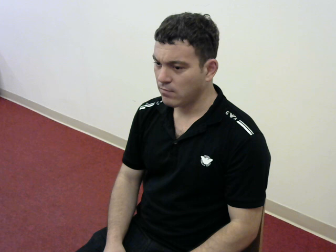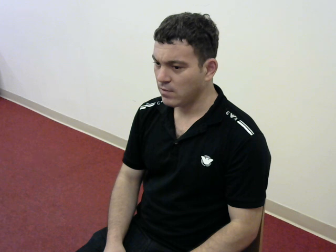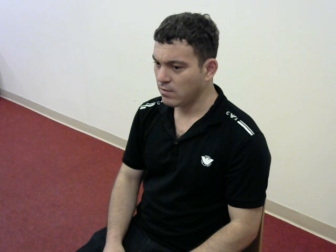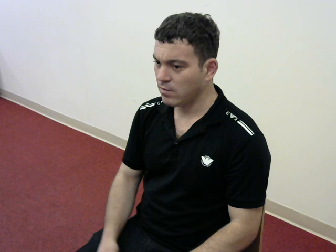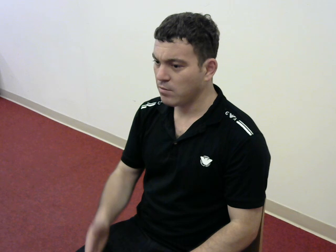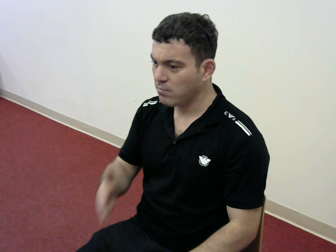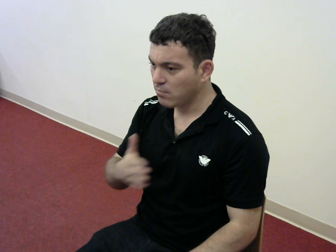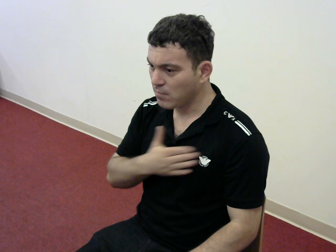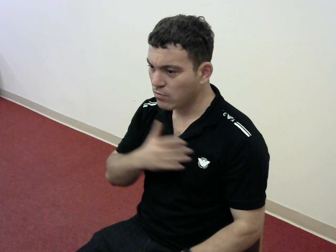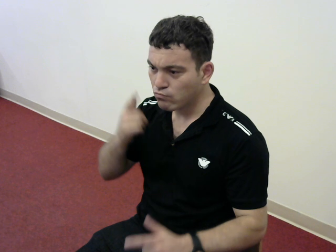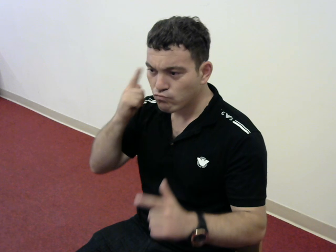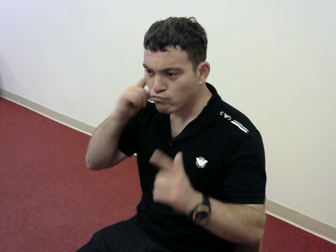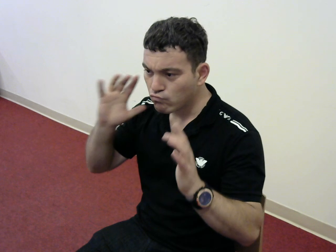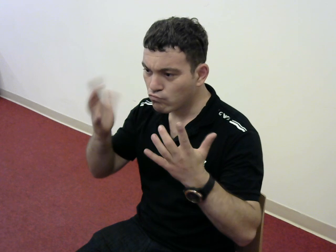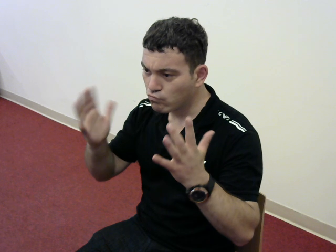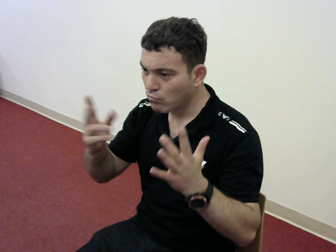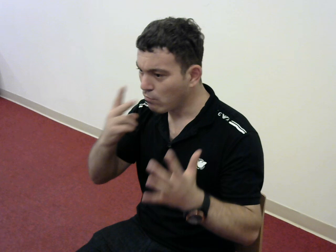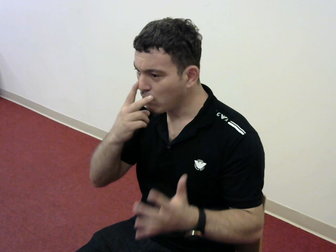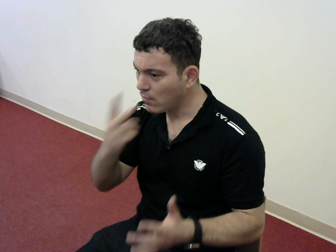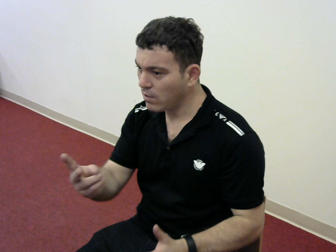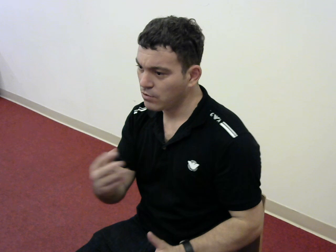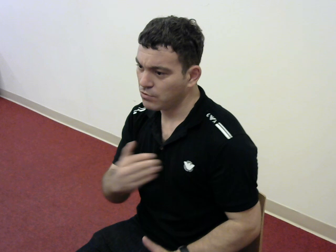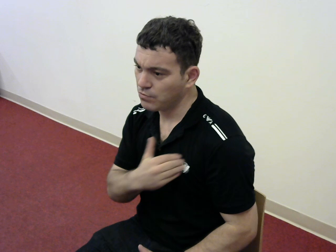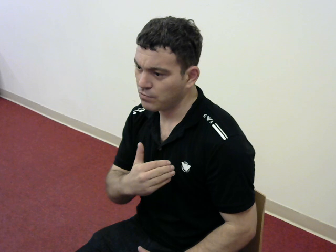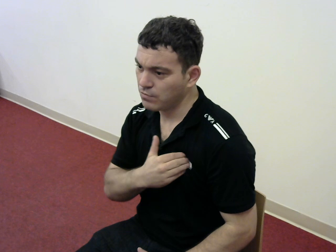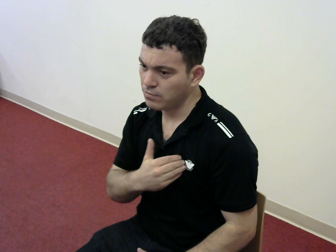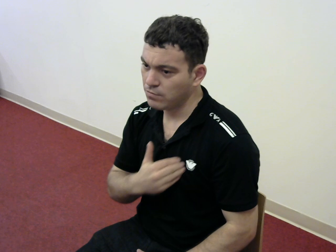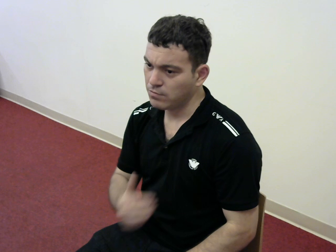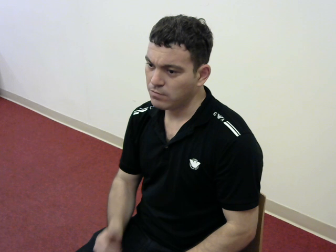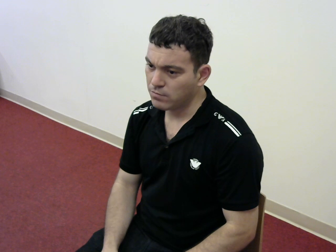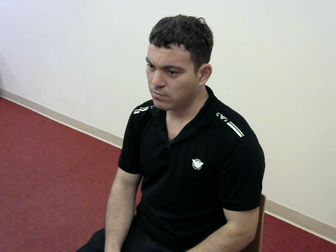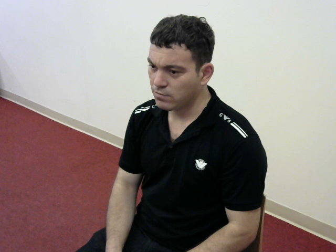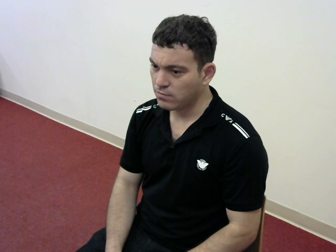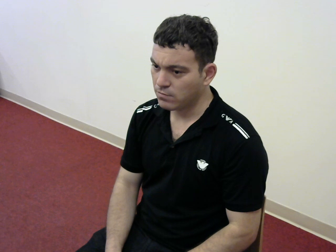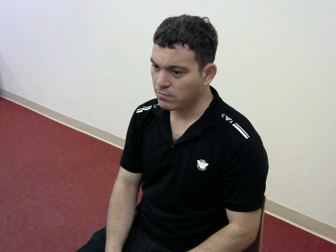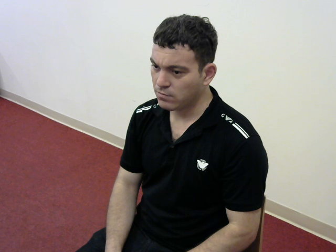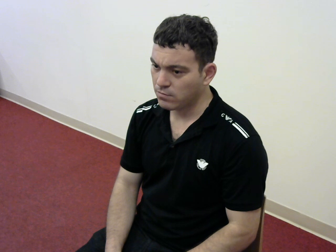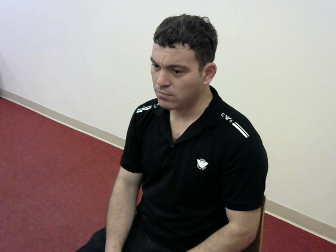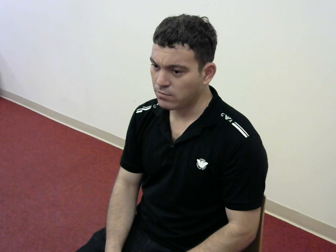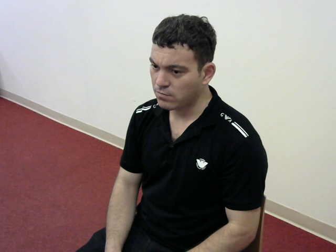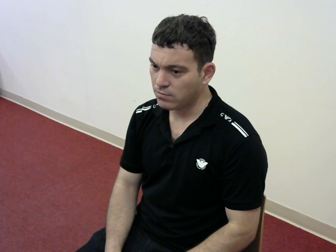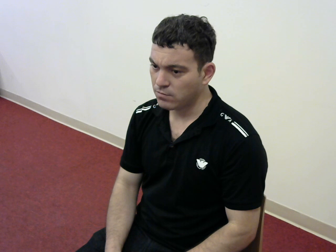Mən xəbərlərə baxmaq istəyirəm